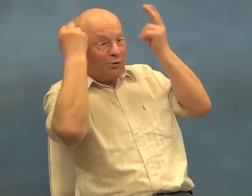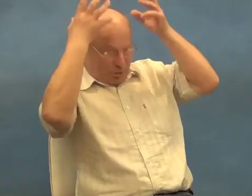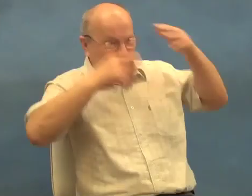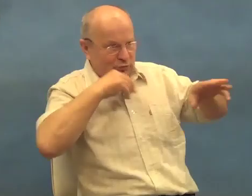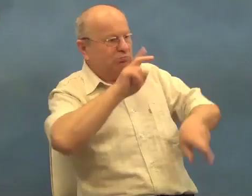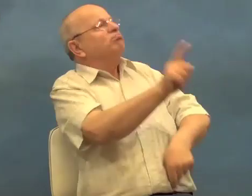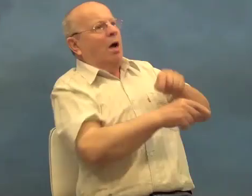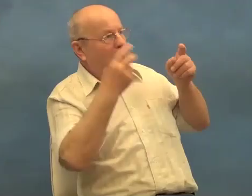Królik miał na głowę założony czerwony strój i szedł wolno.